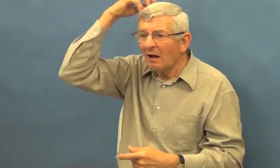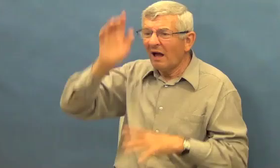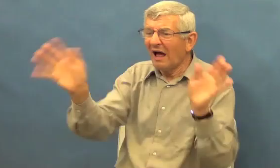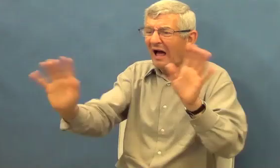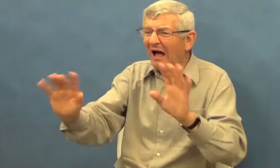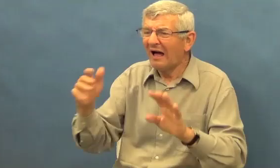"- Nie!"